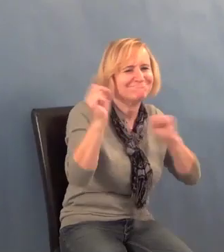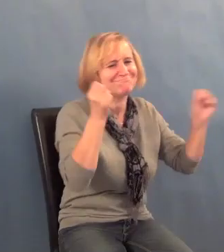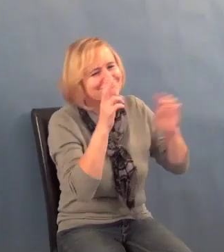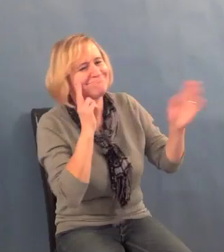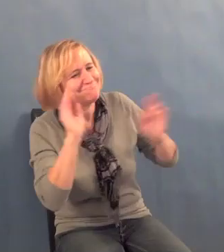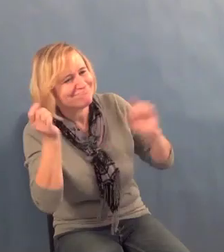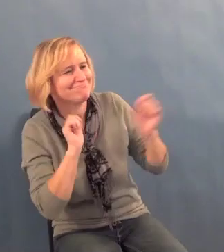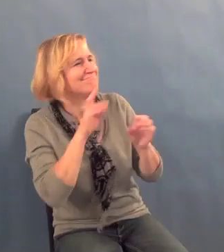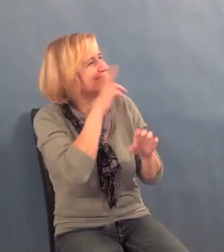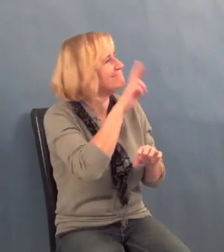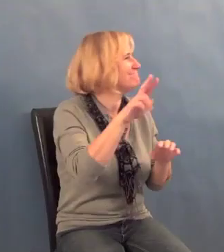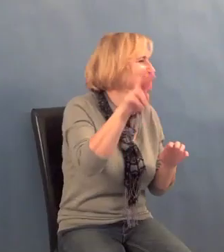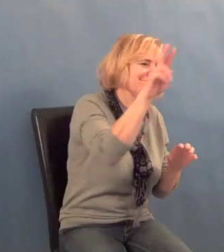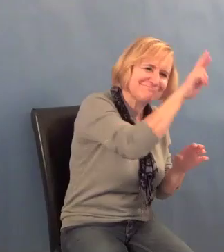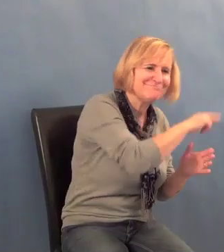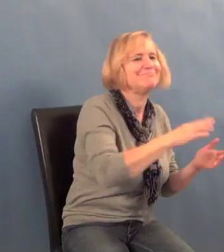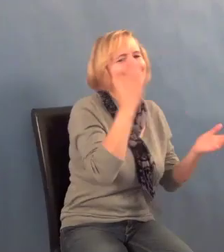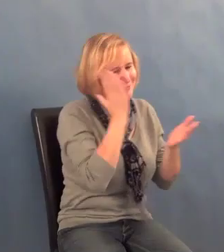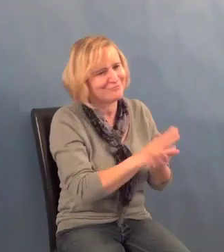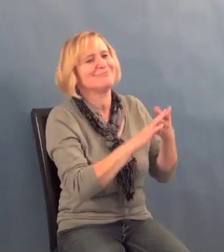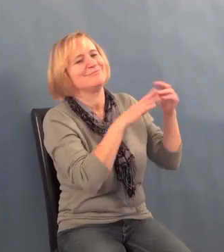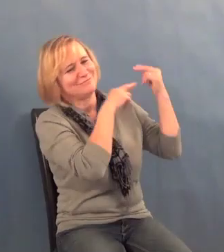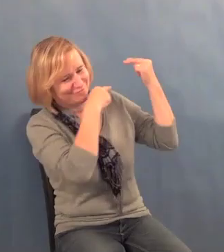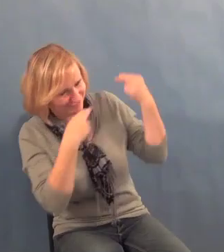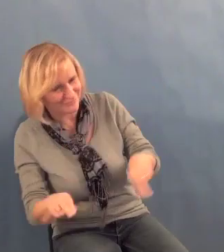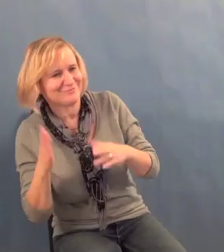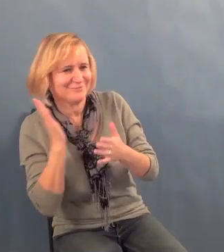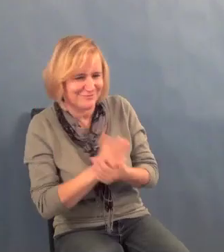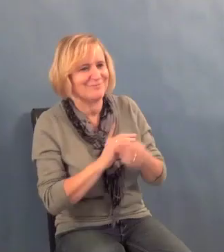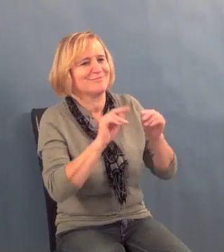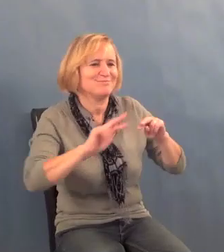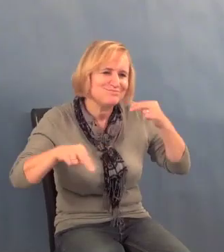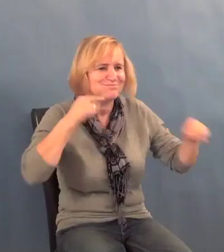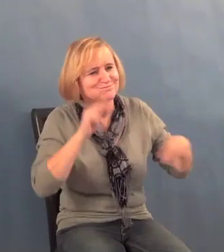Głuche osoby na wycieczce gadają, zwiedzają. Już wracają do hotelu, do restauracji, aby coś zjeść.